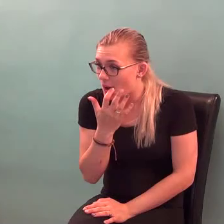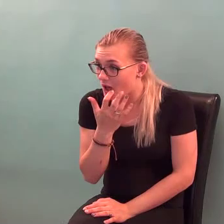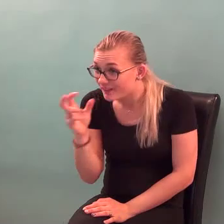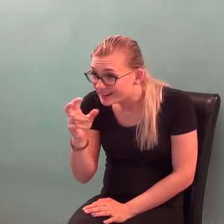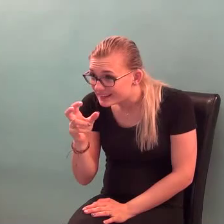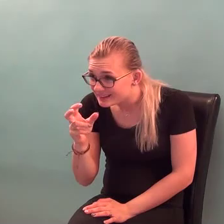Czwartek?